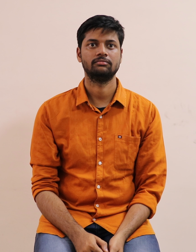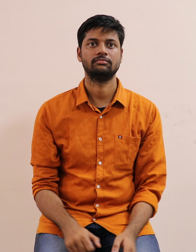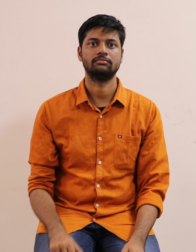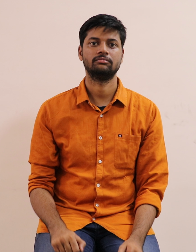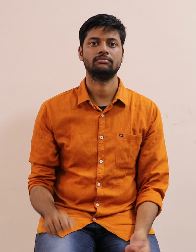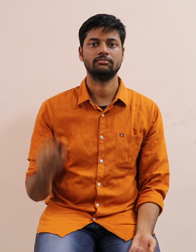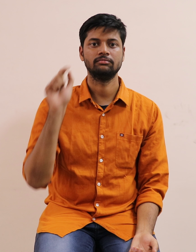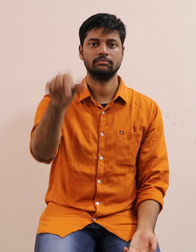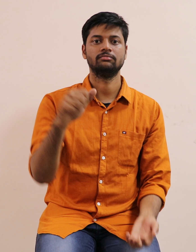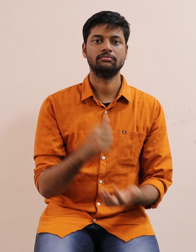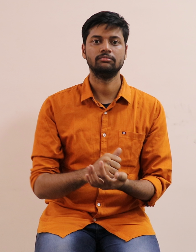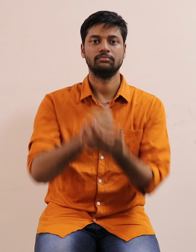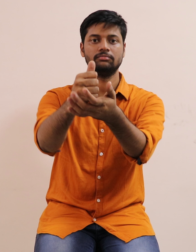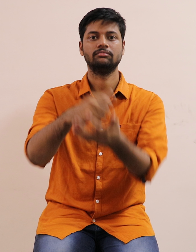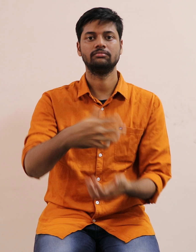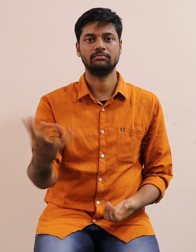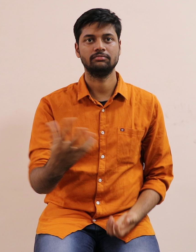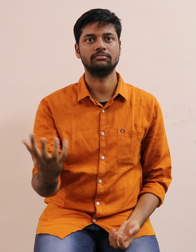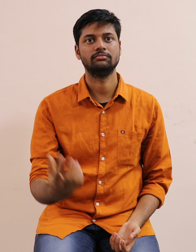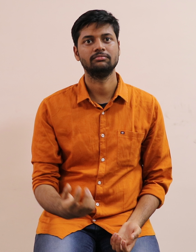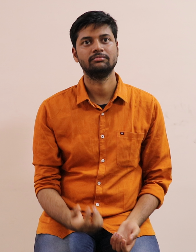how can i help you